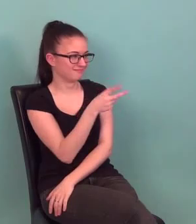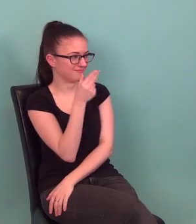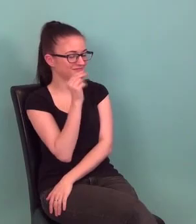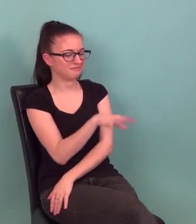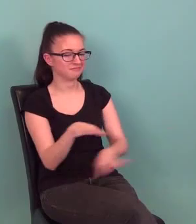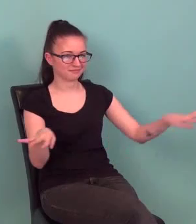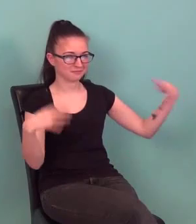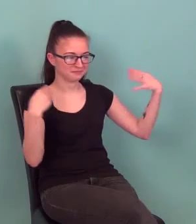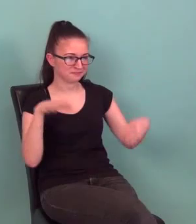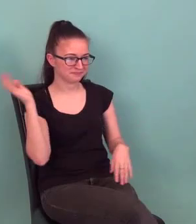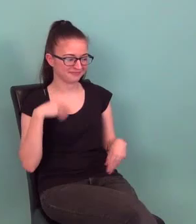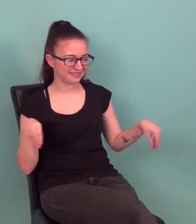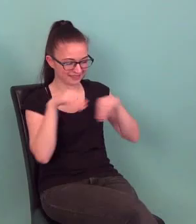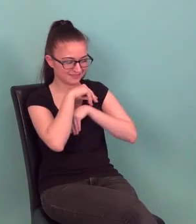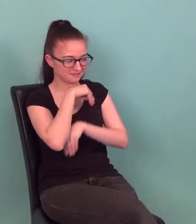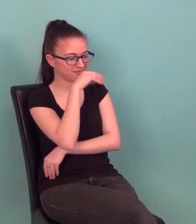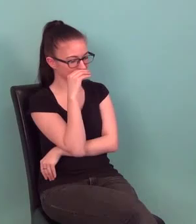Ja tam nie będę się rozbierać, inni będą się na mnie patrzeć, będę zasłaniać swoje ciało czymś.